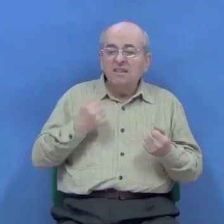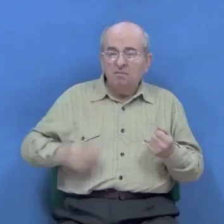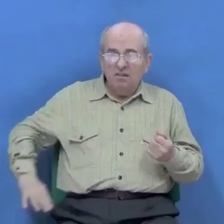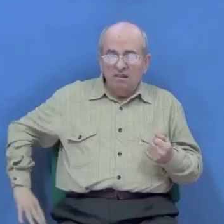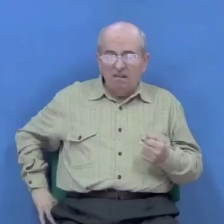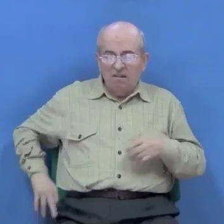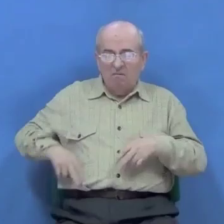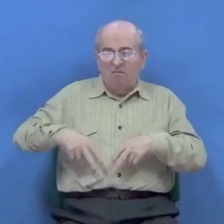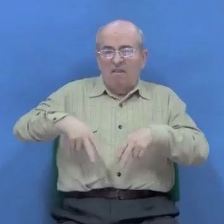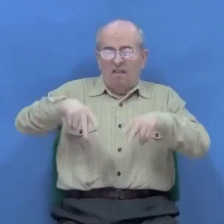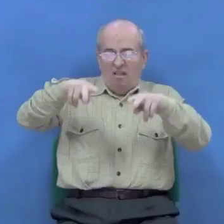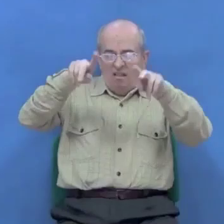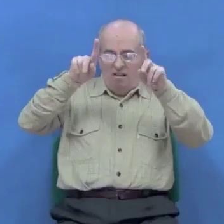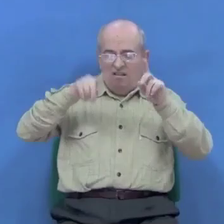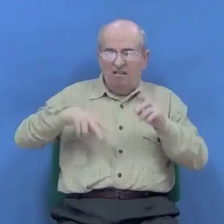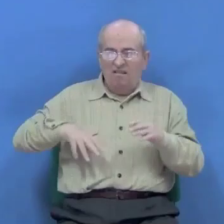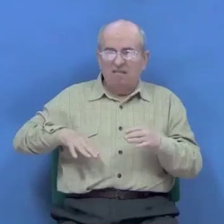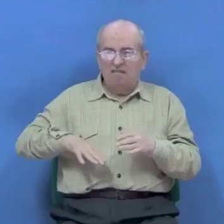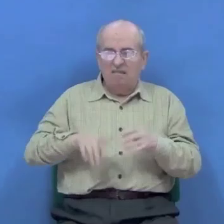Samochód uderza od tyłu, człowiek upada.